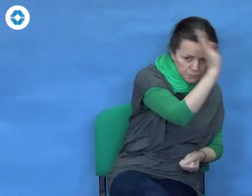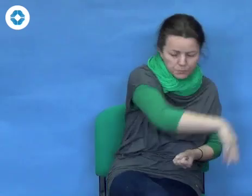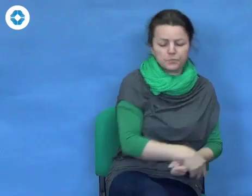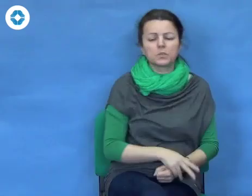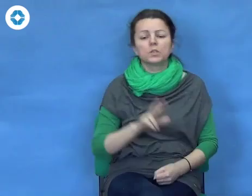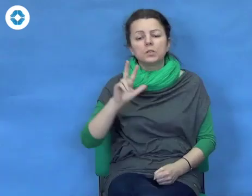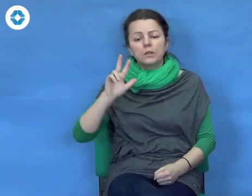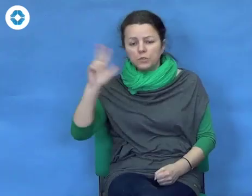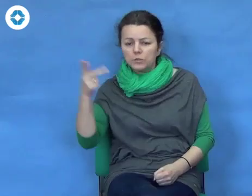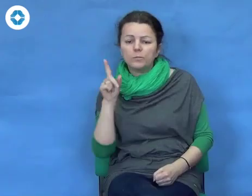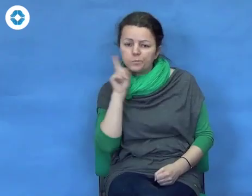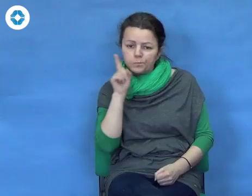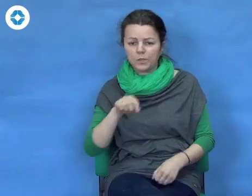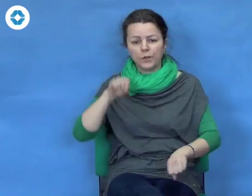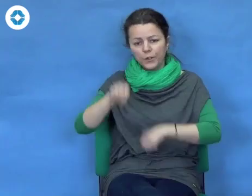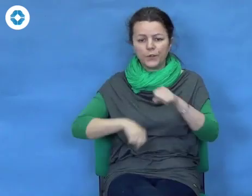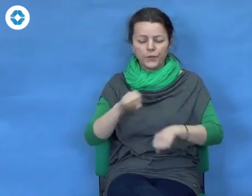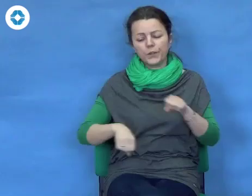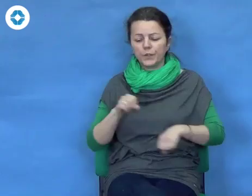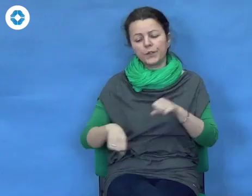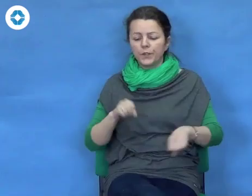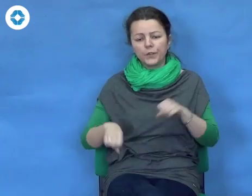Trzecia osoba - chłopak jechał na rowerze.